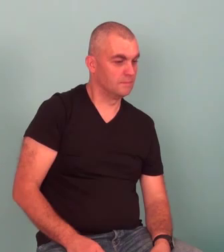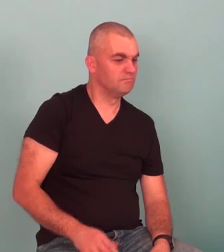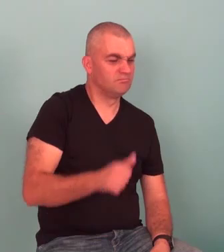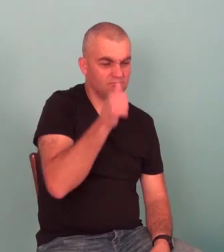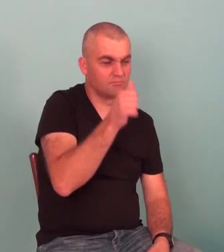Nie mogę.